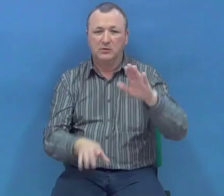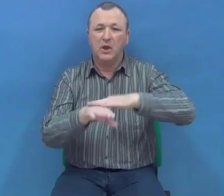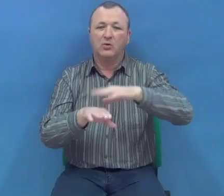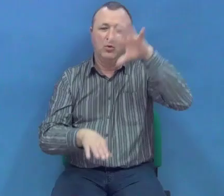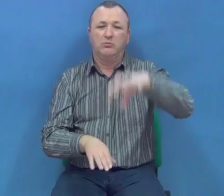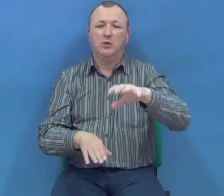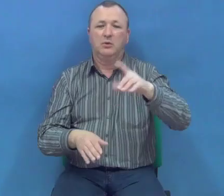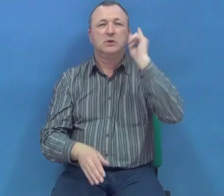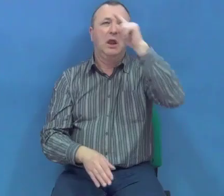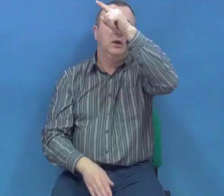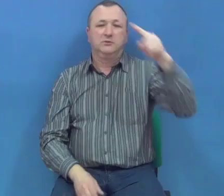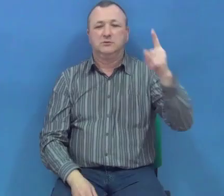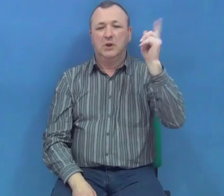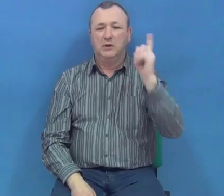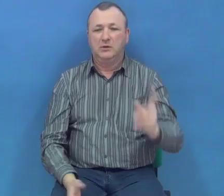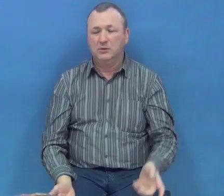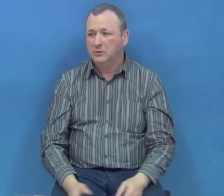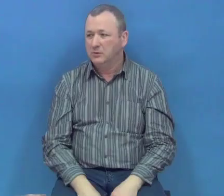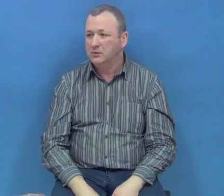I to miejsce dla naturystów jest zakazane.